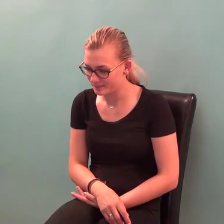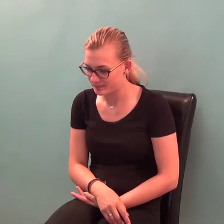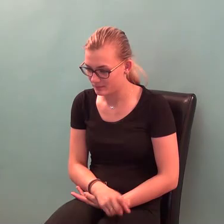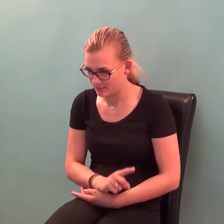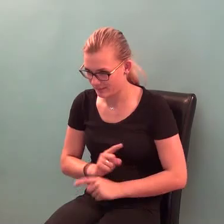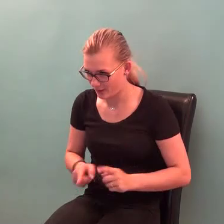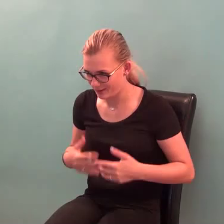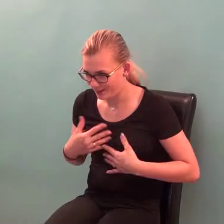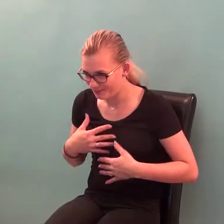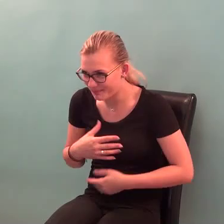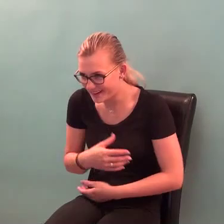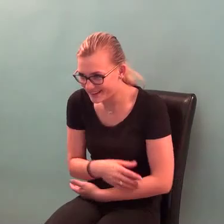Nie wolno się kąpać.